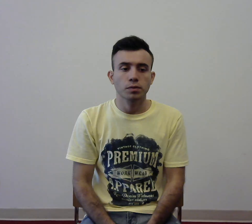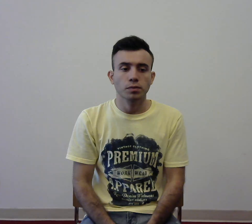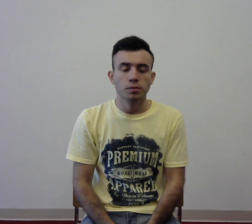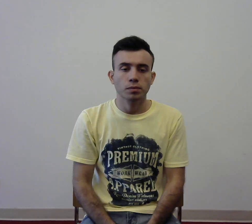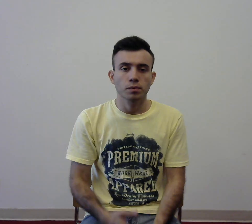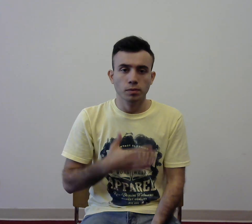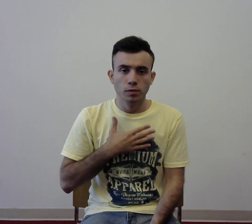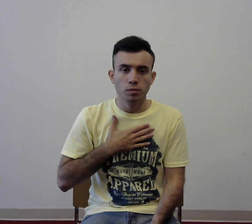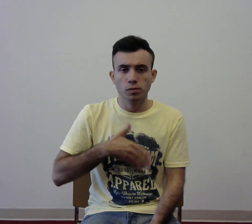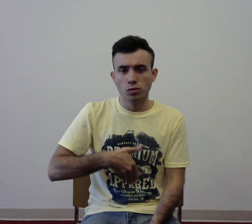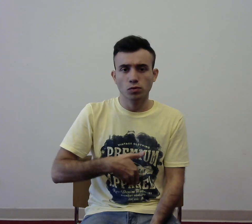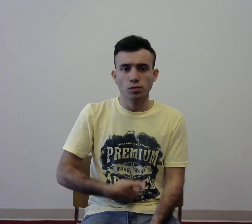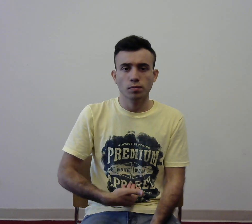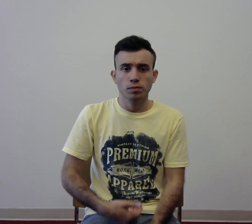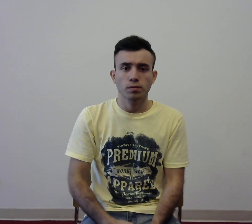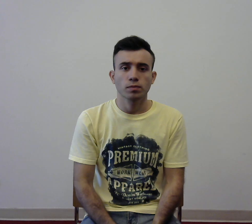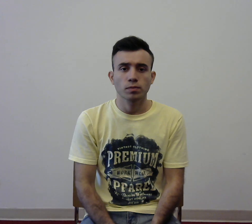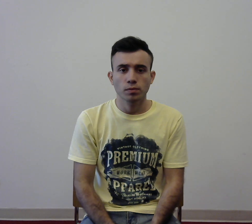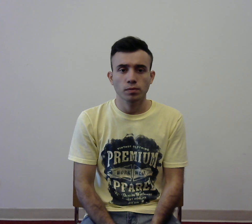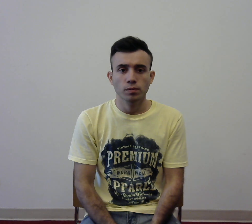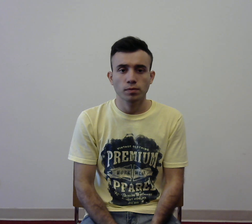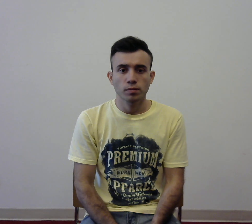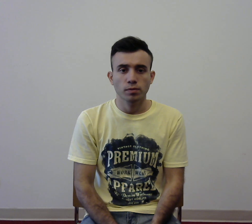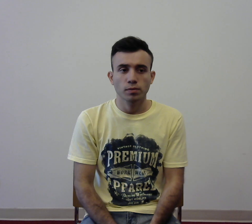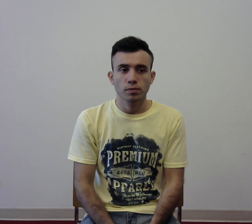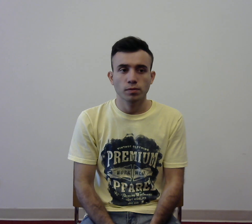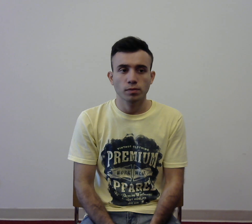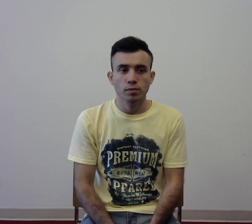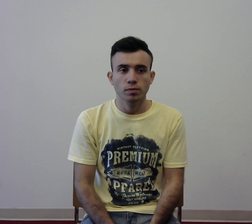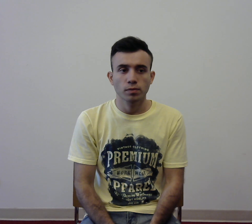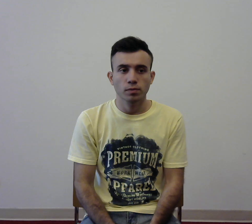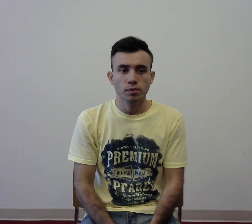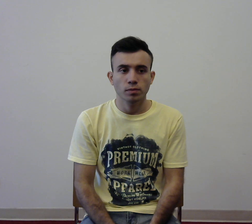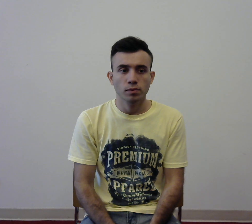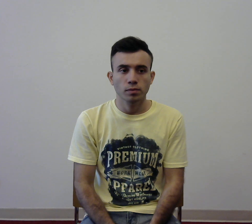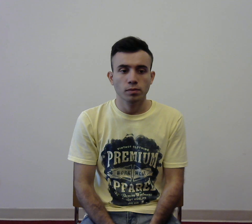Mən acam